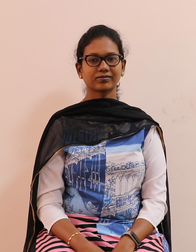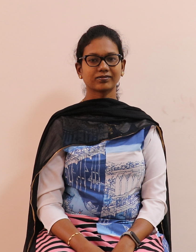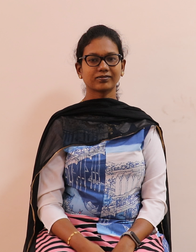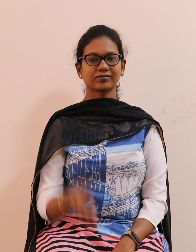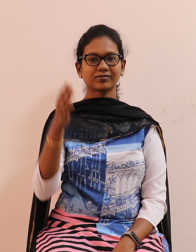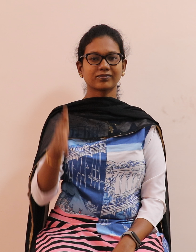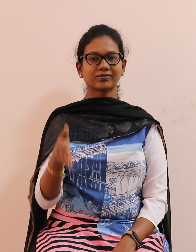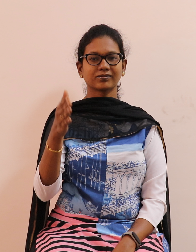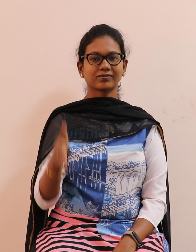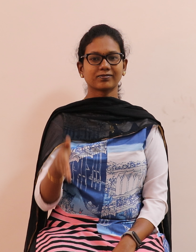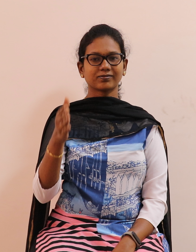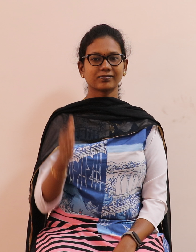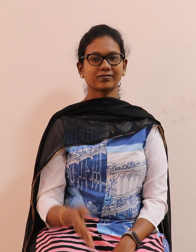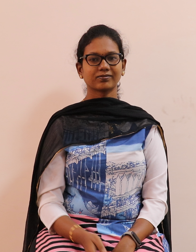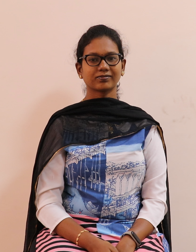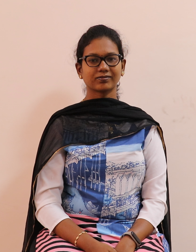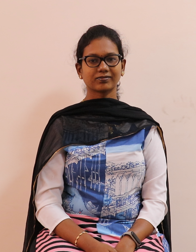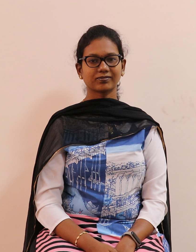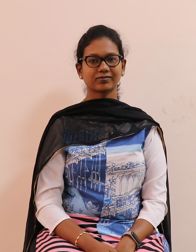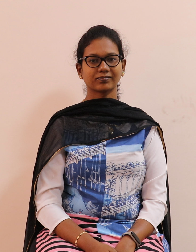congratulations